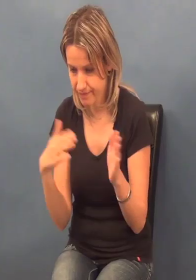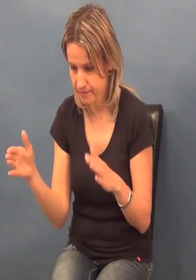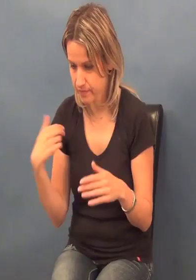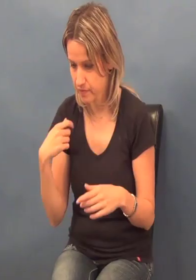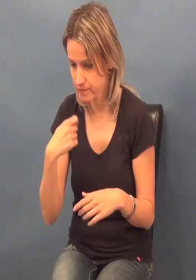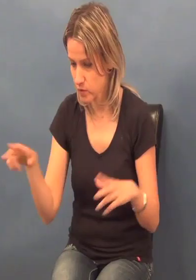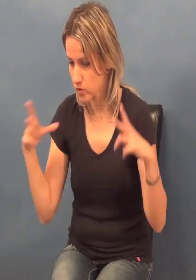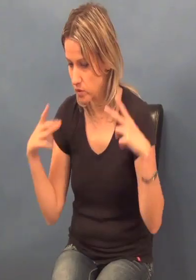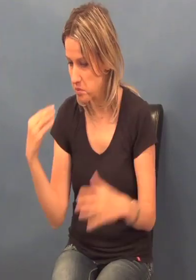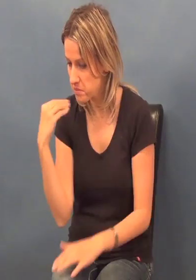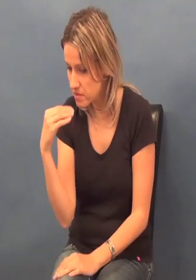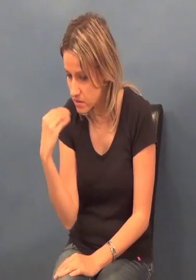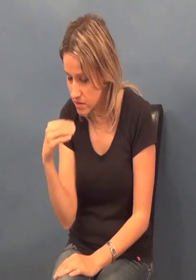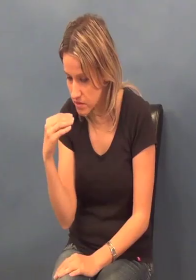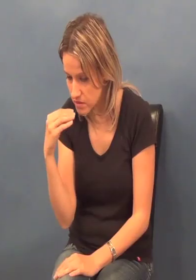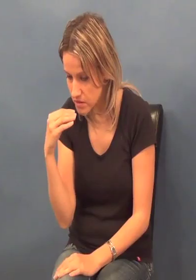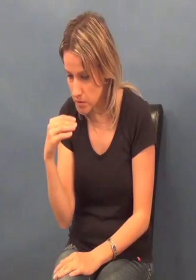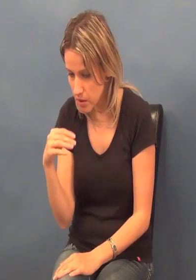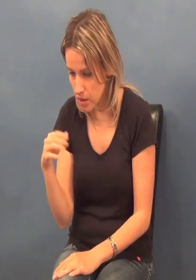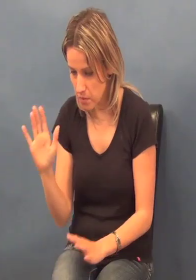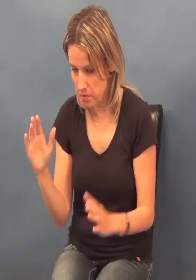A potem wyjeżdżam na urlop, nad morze.